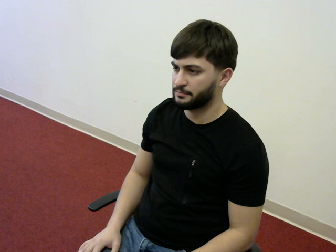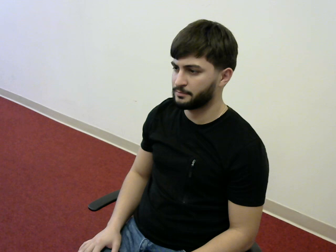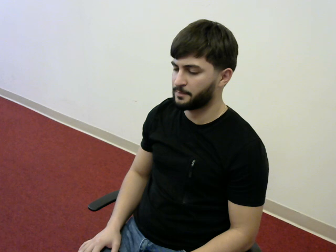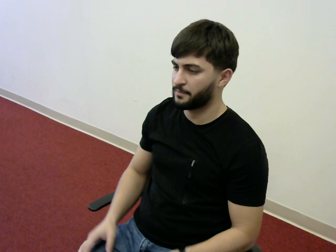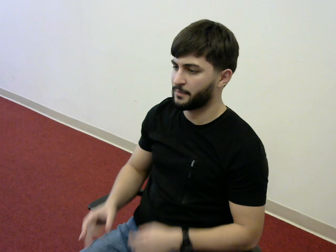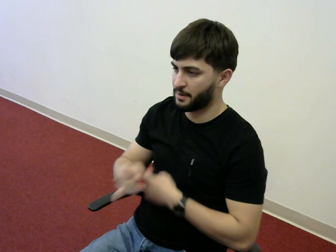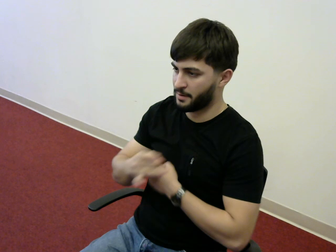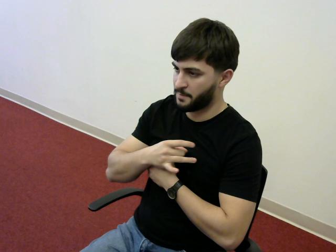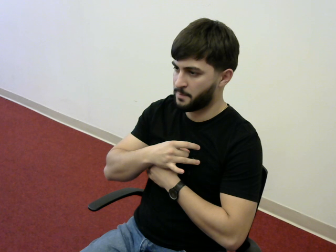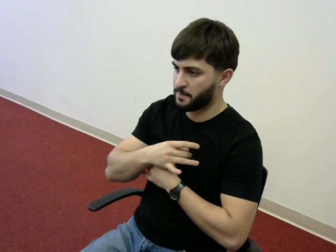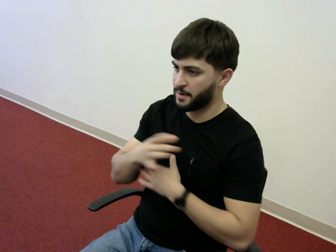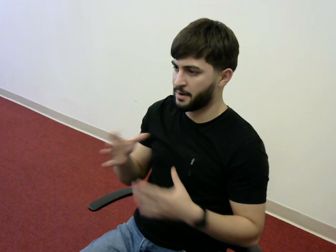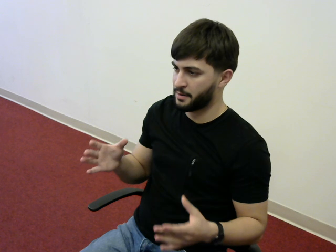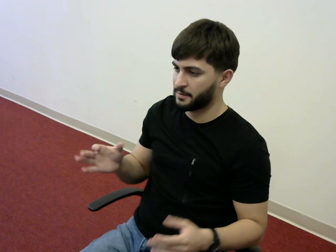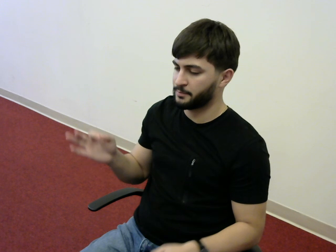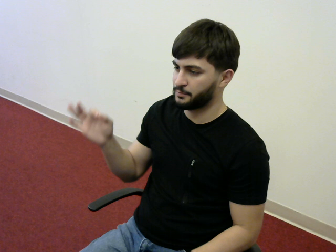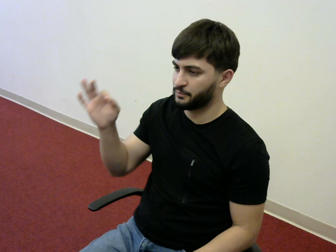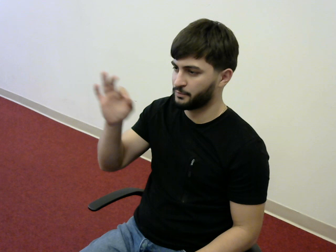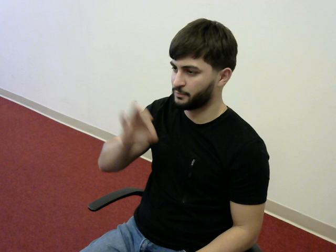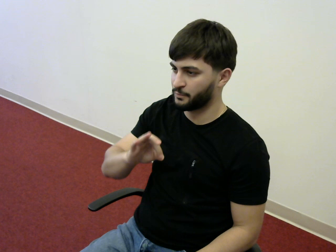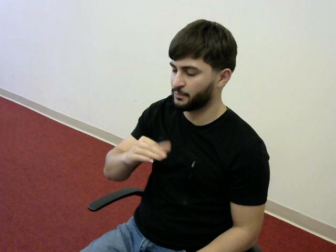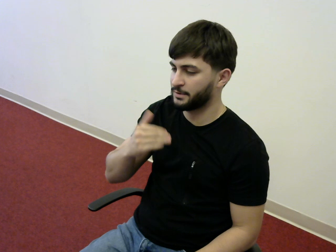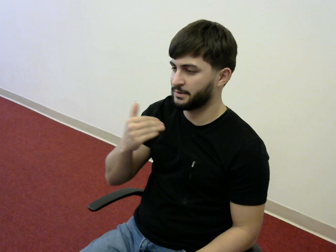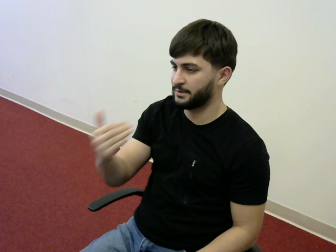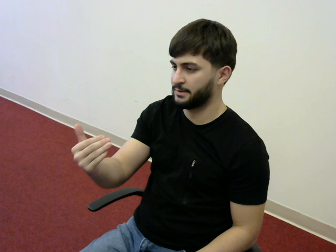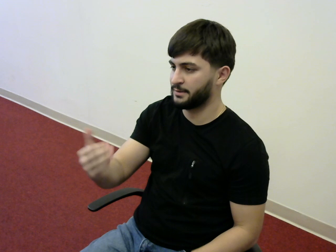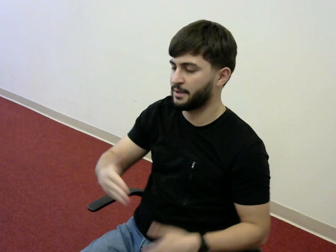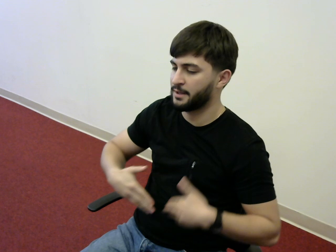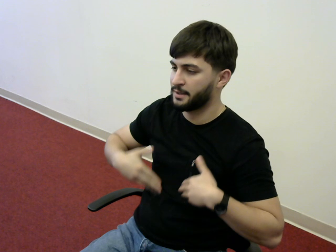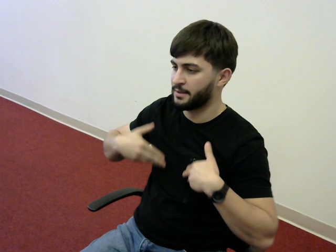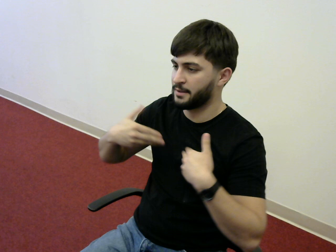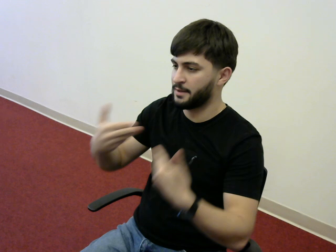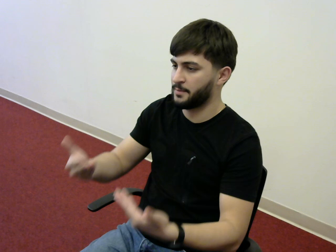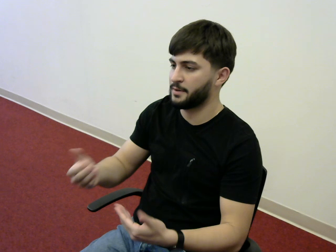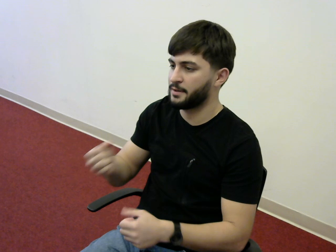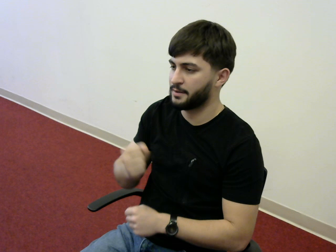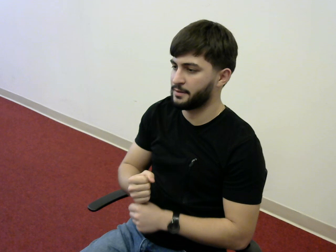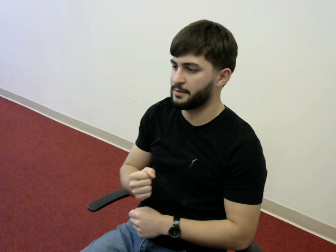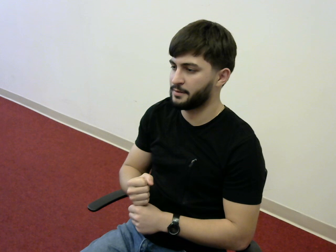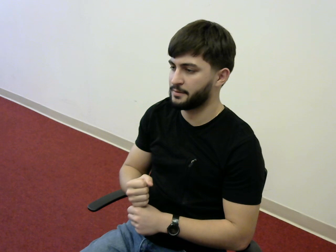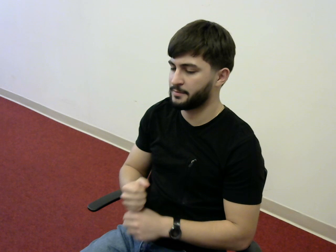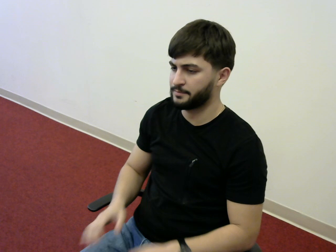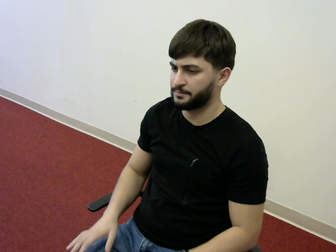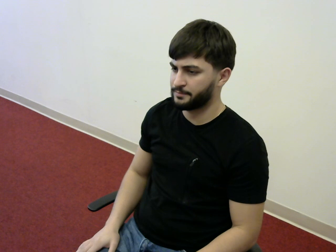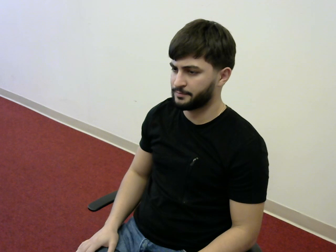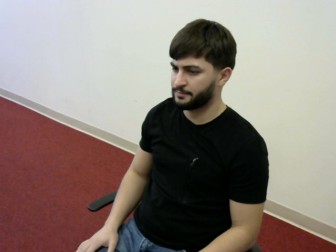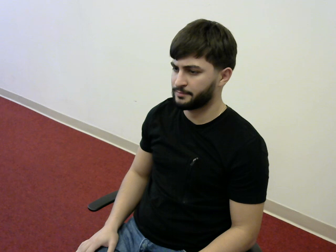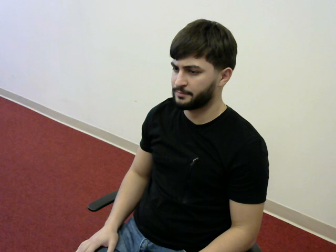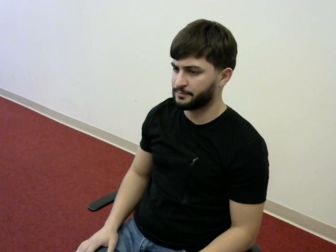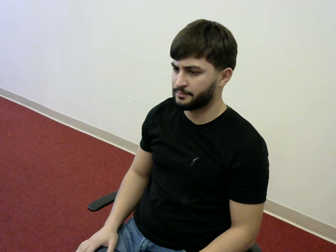Bayram münasibətilə sizi təbrik edirəm